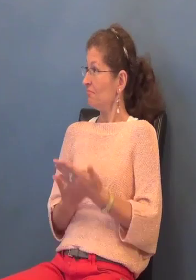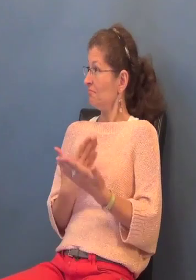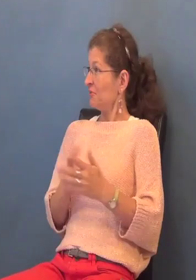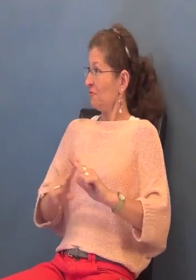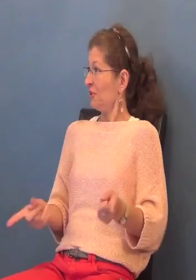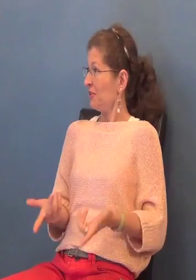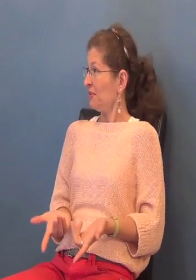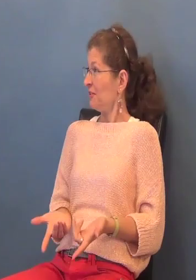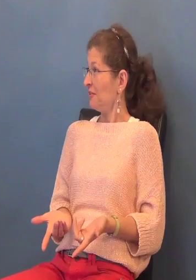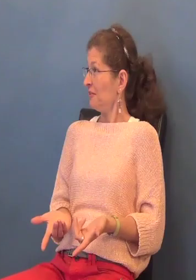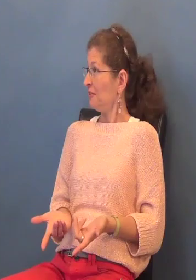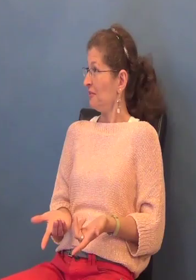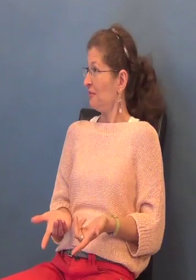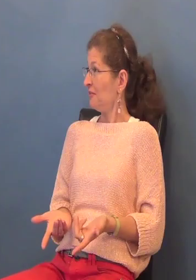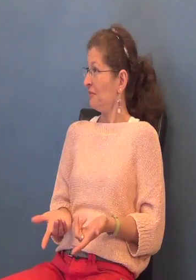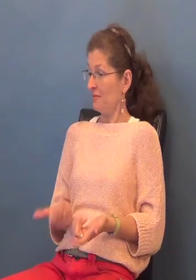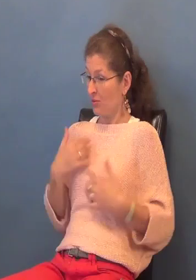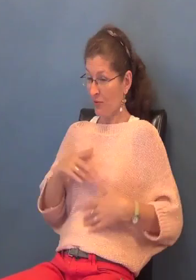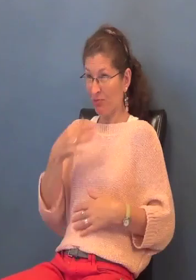Dlaczego nie wolno?